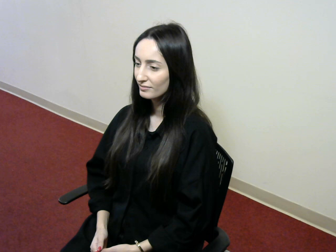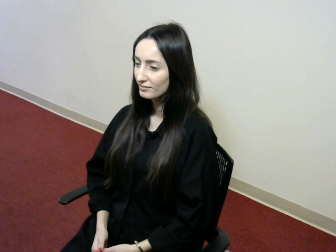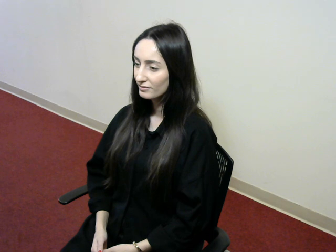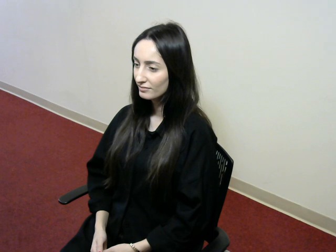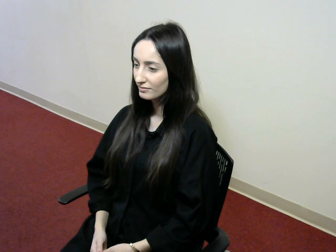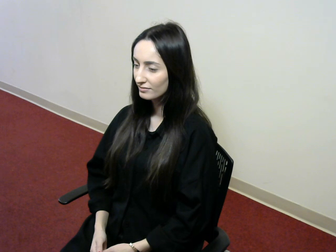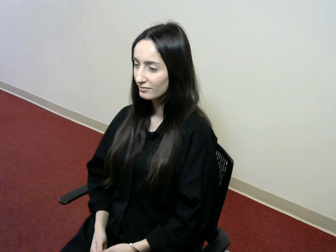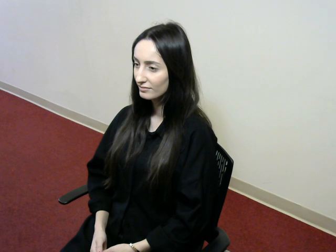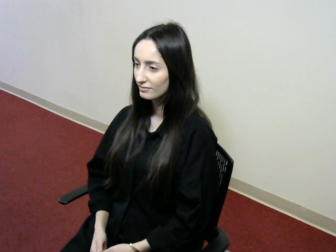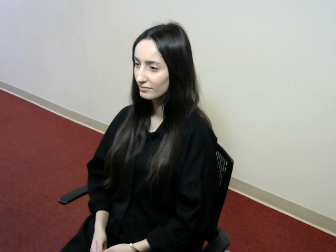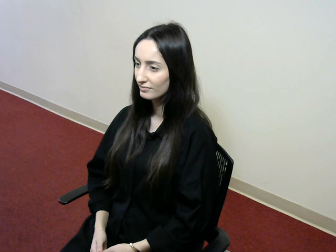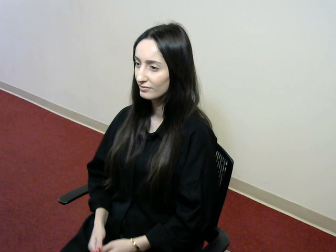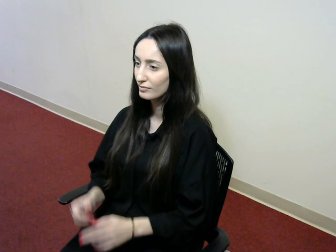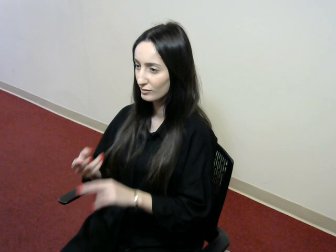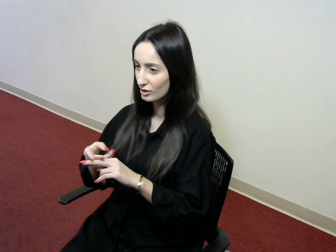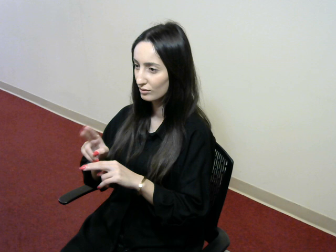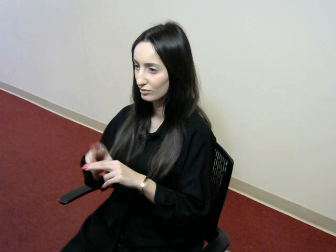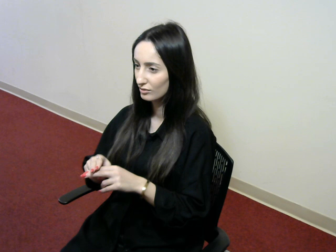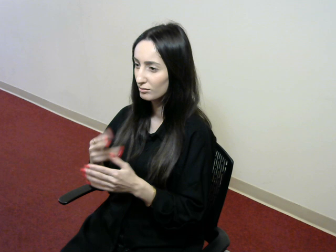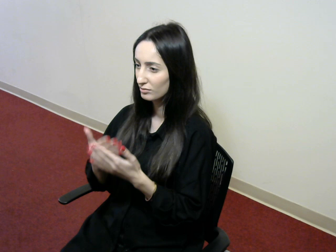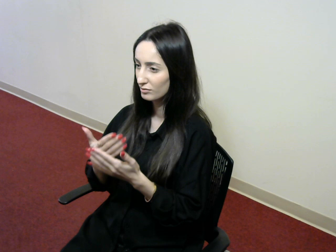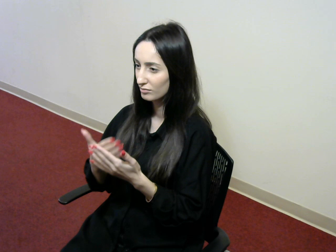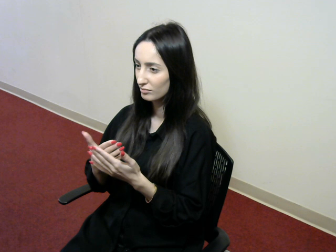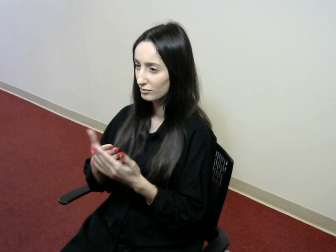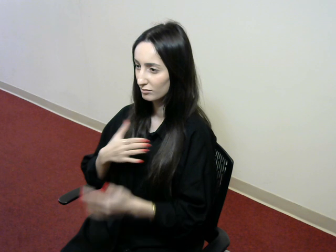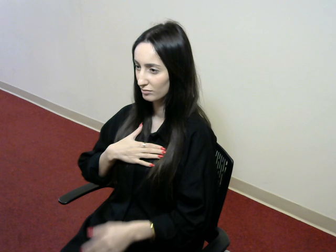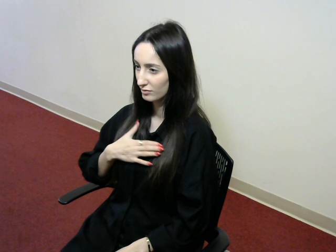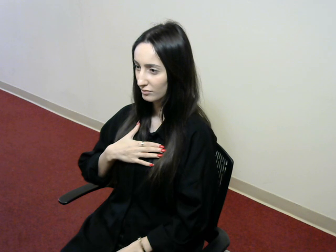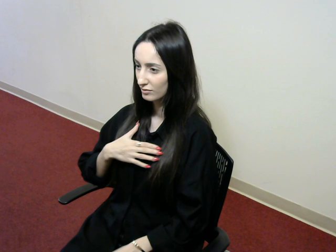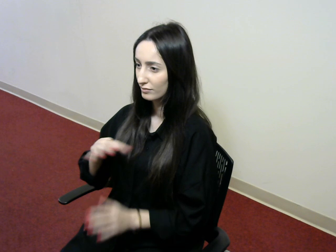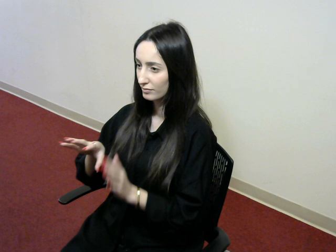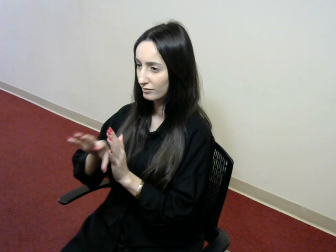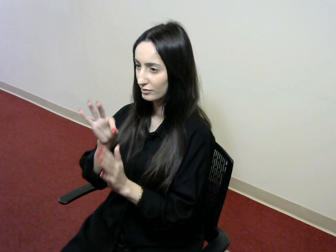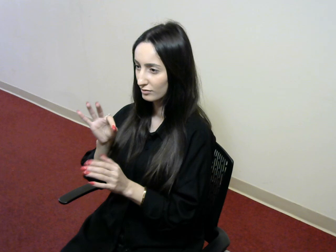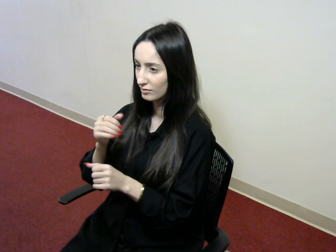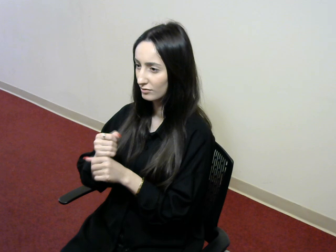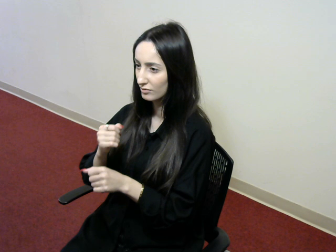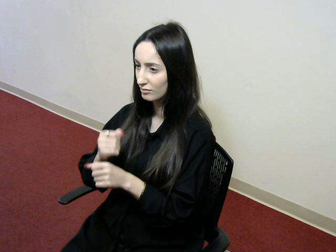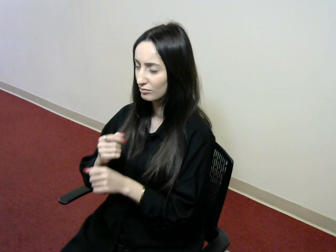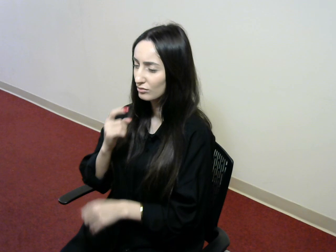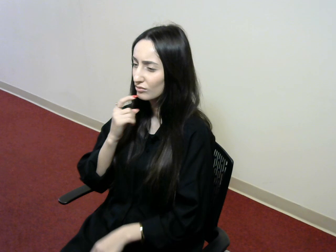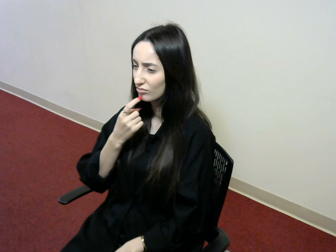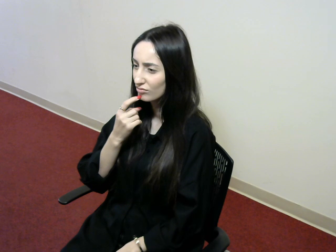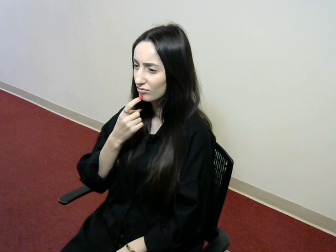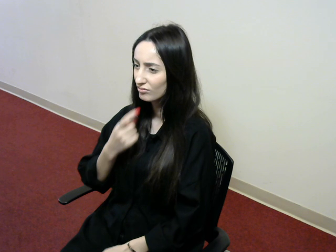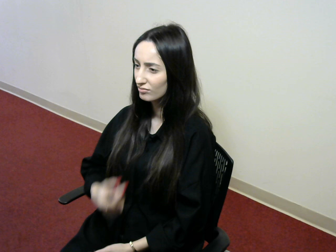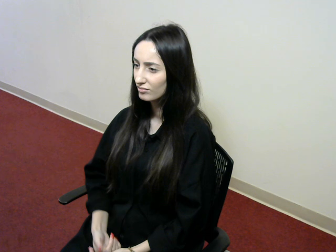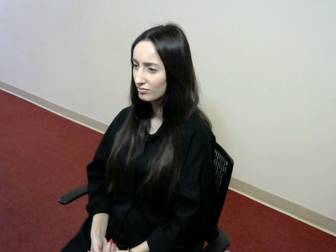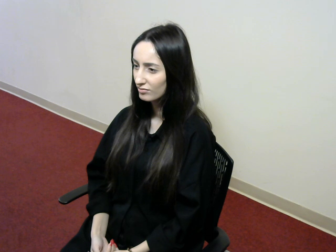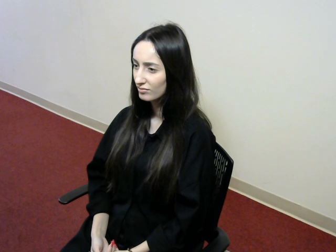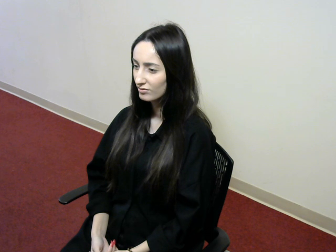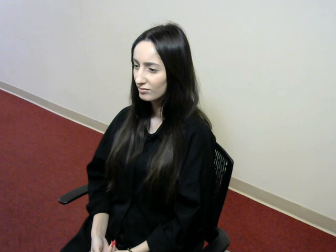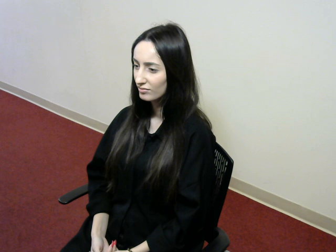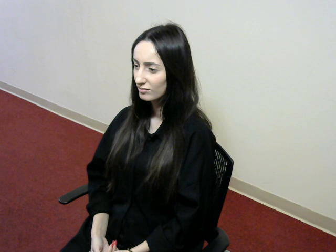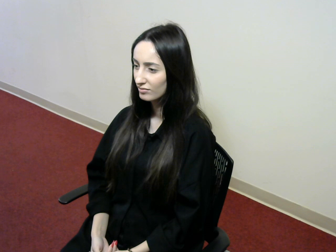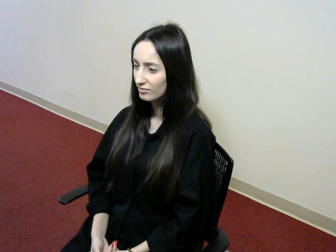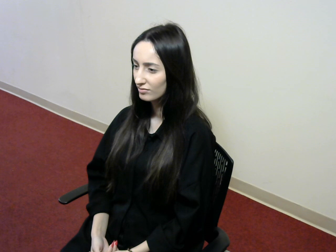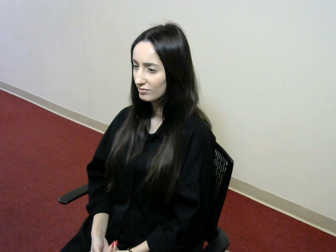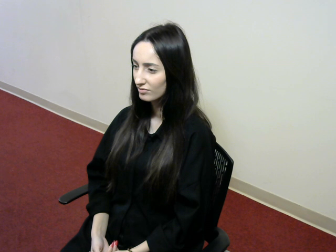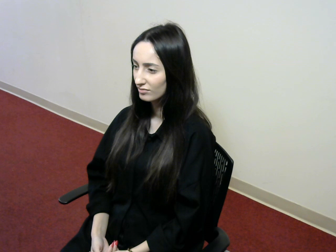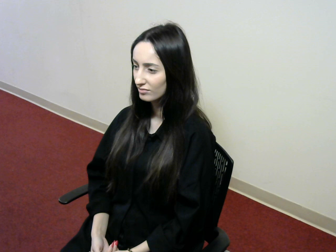Bu məsələdə mənə seçim etmək çətindir